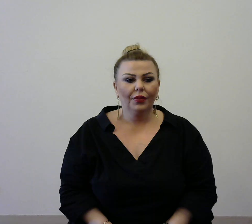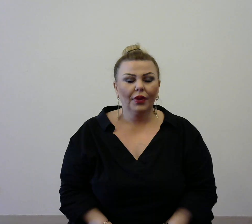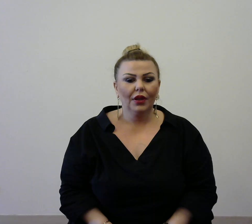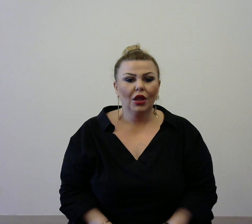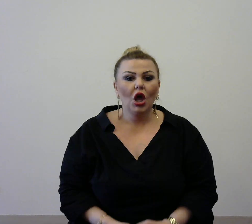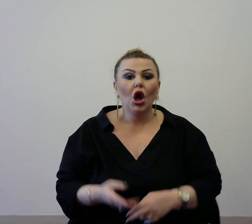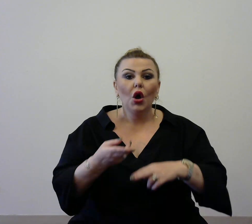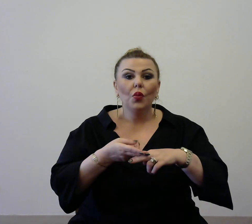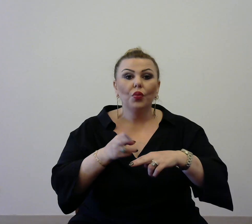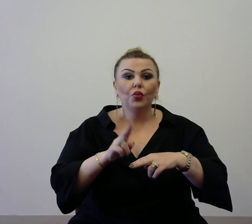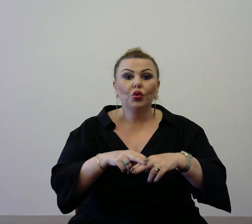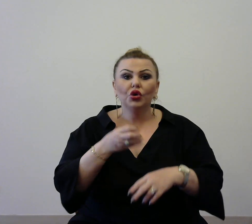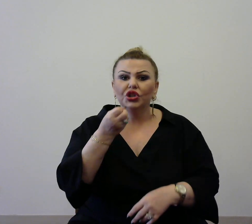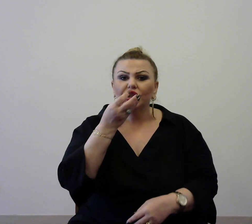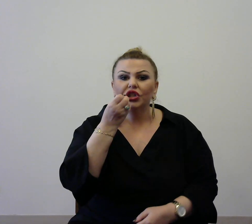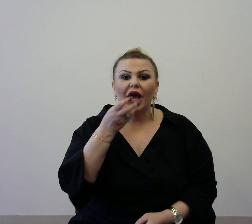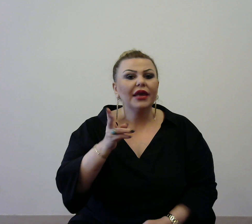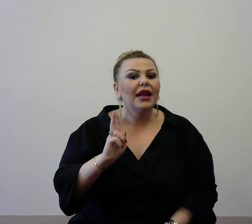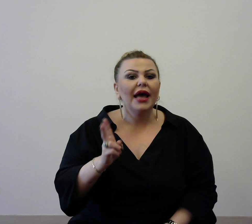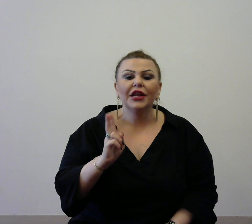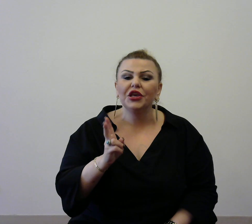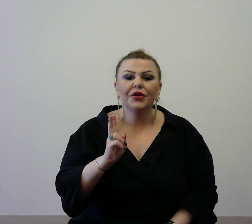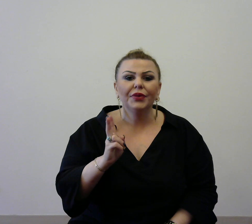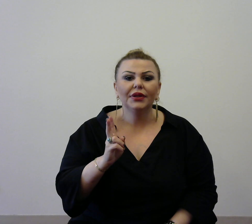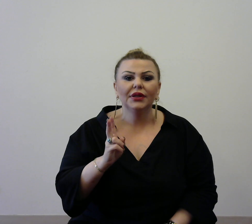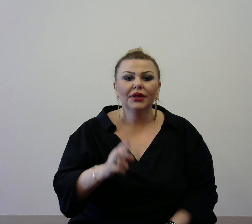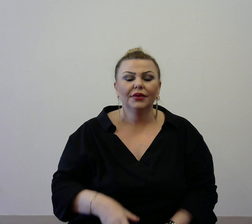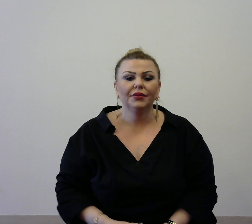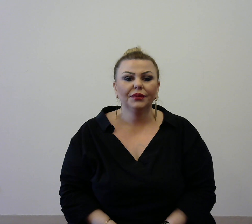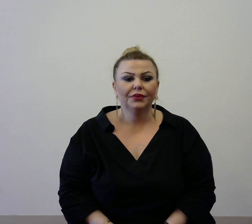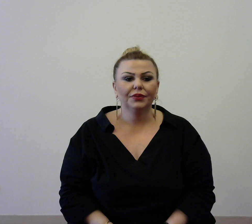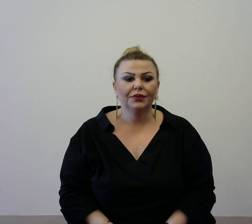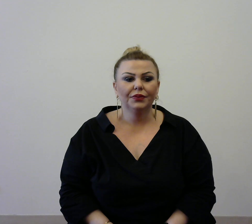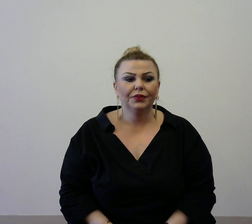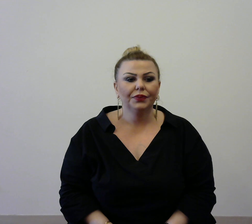Bu çiçəklər kimindir?